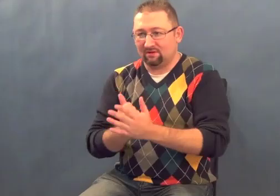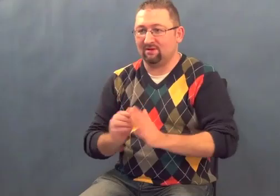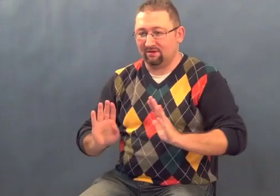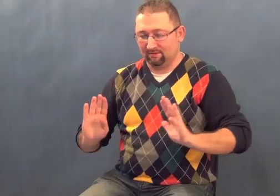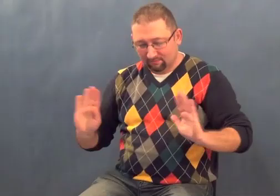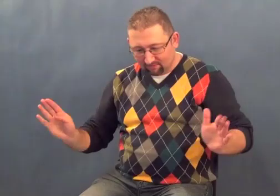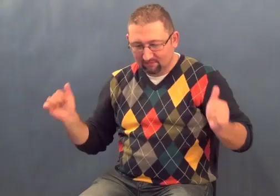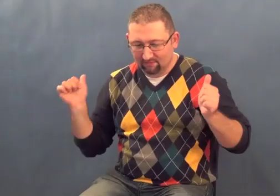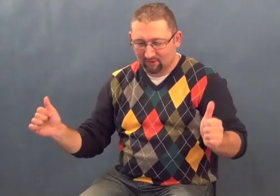Koniec, super.